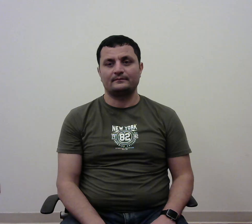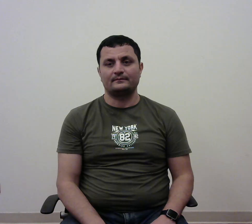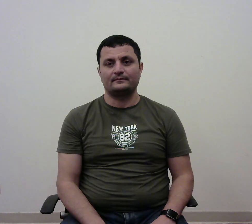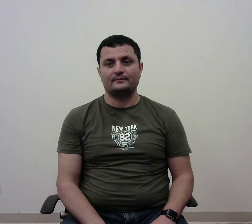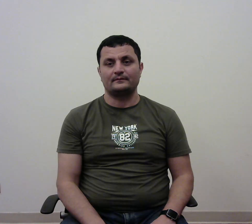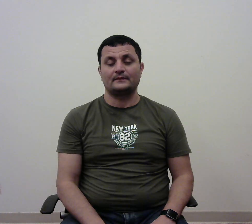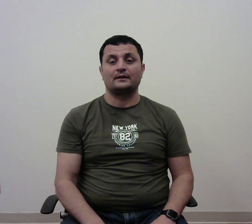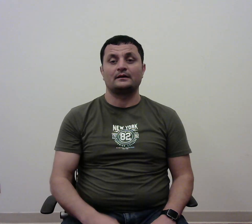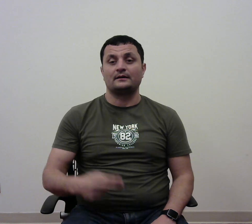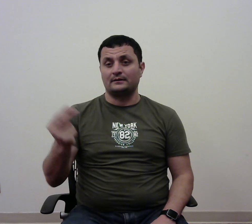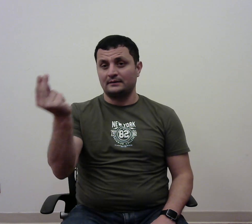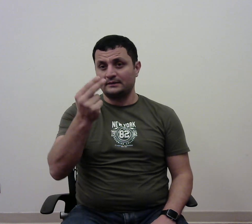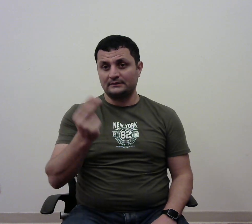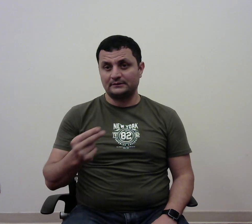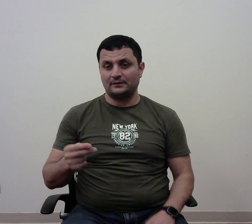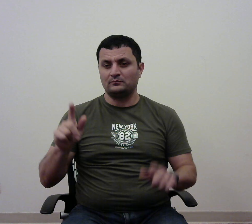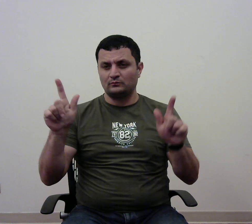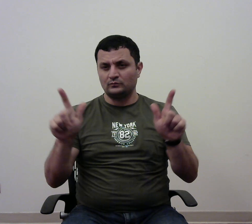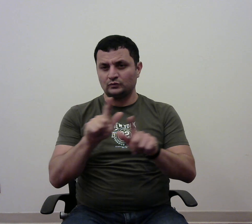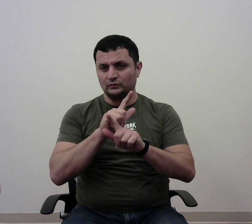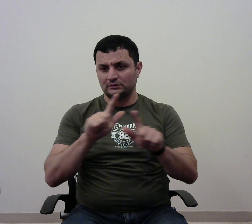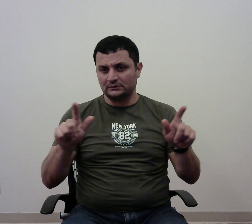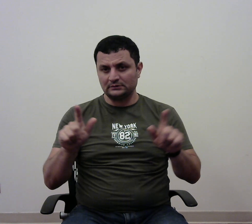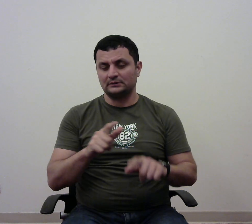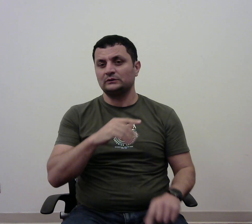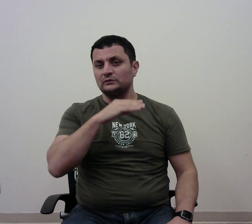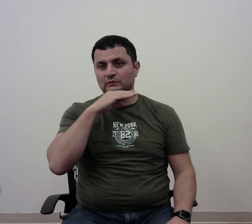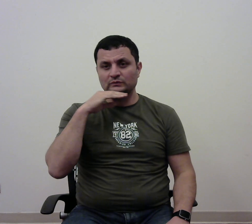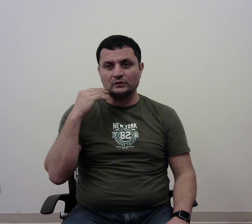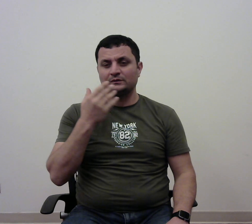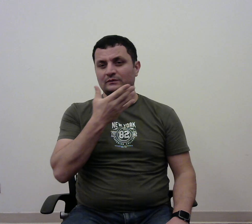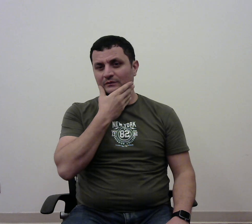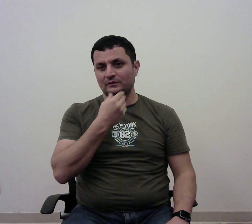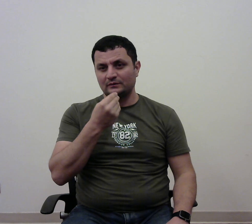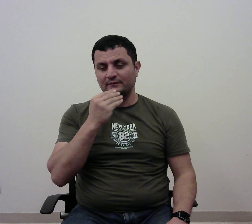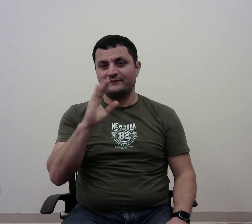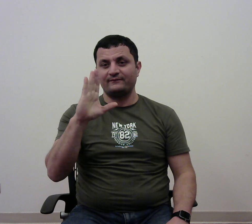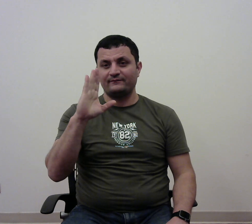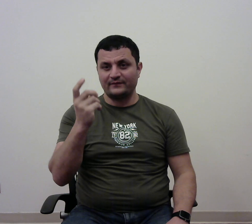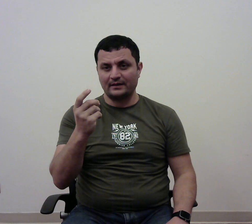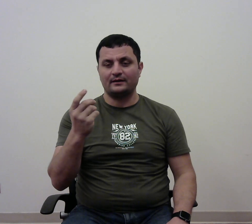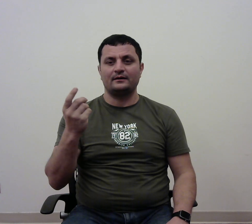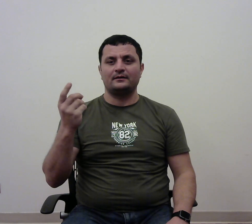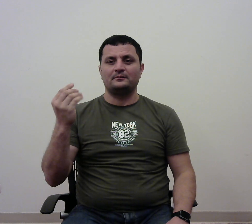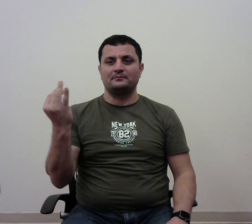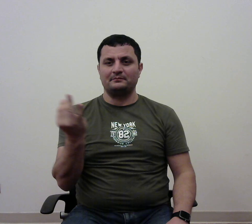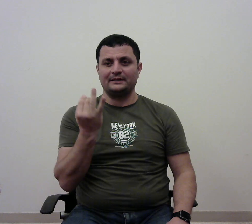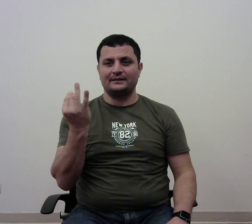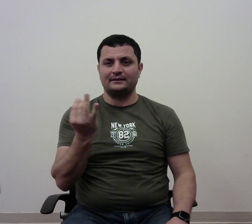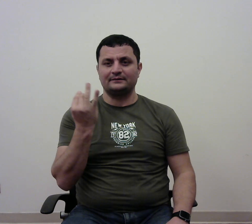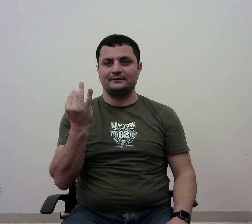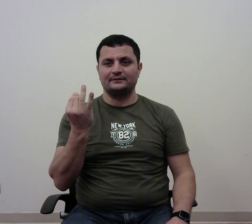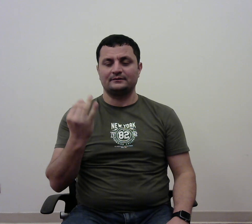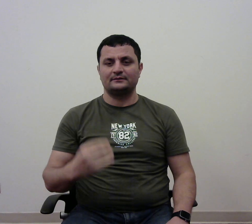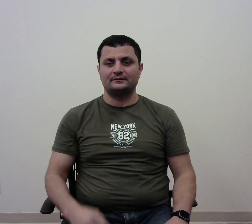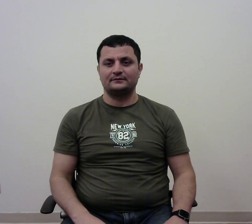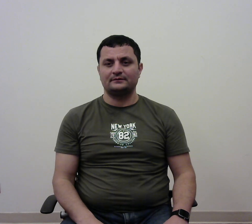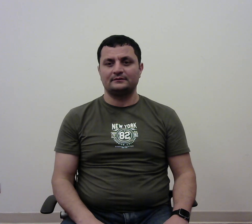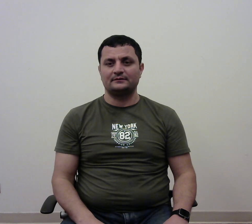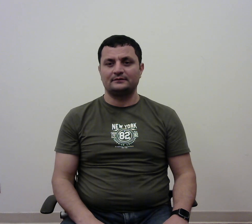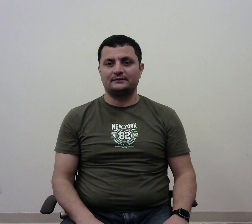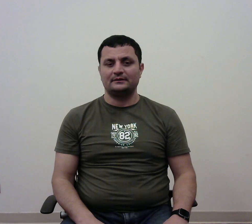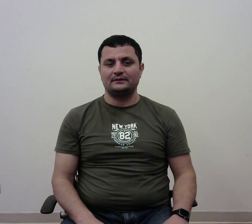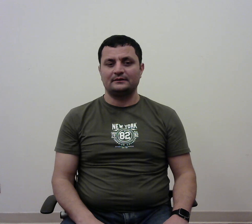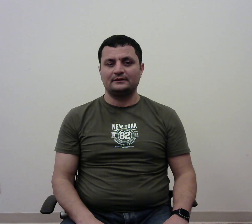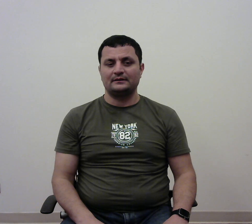Rəsm muzeyi çox gözəl və maraqlıdır